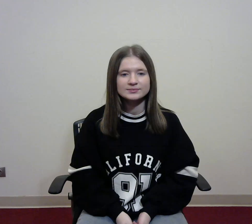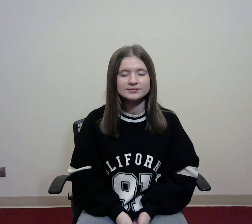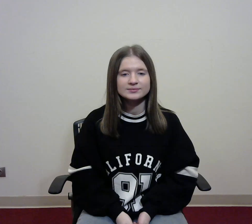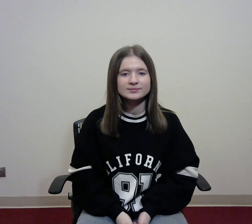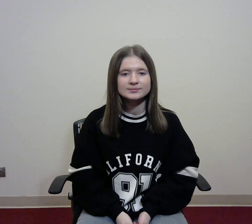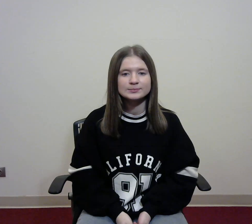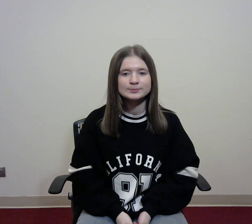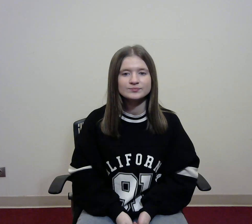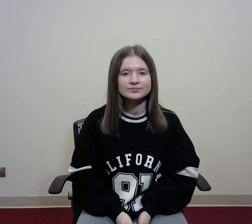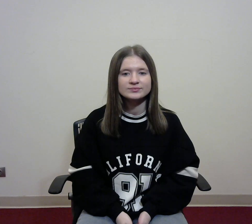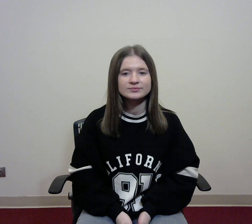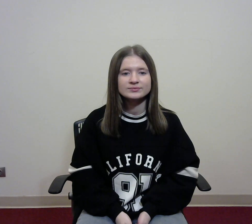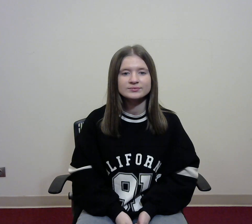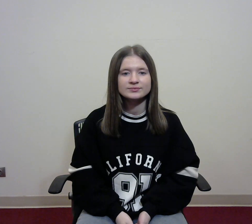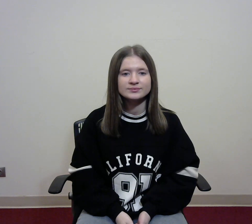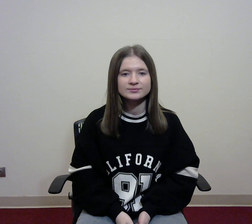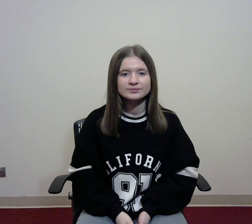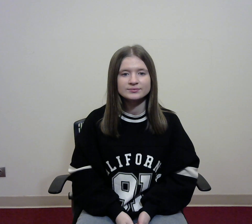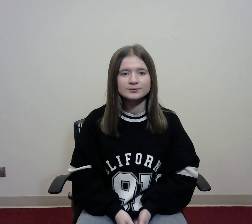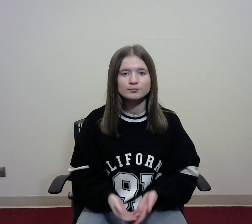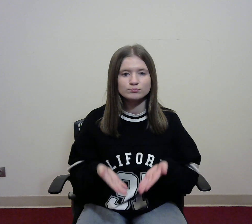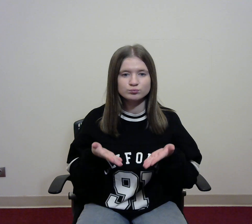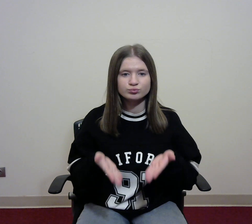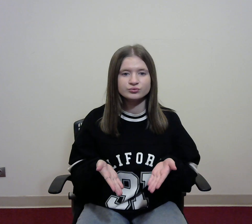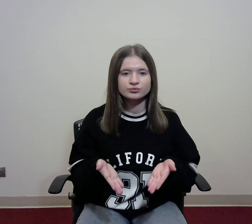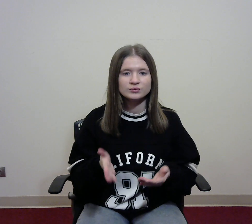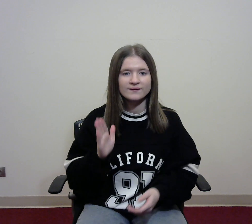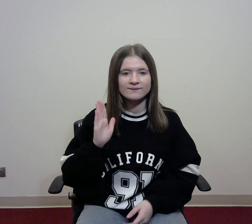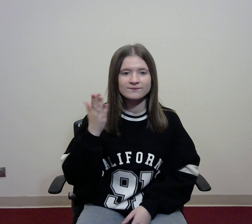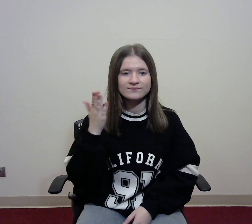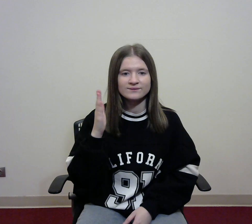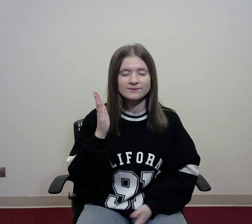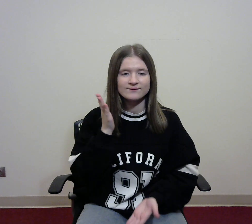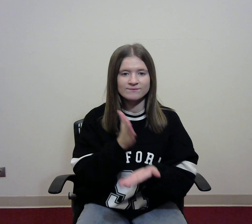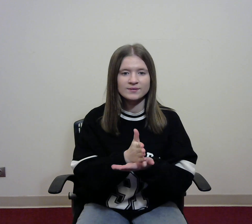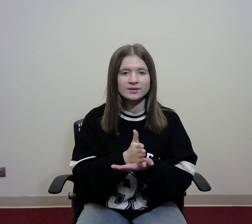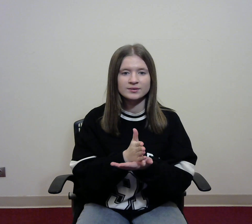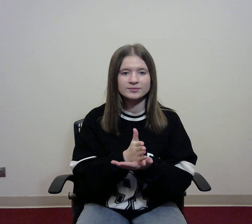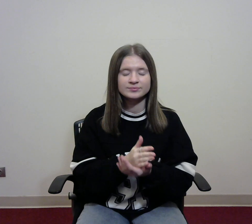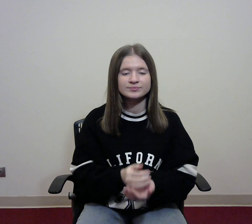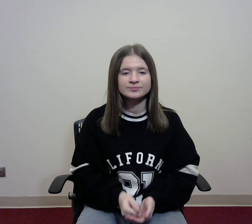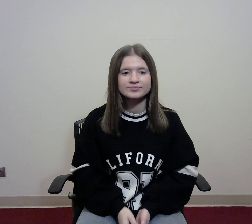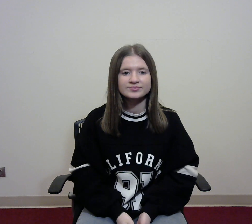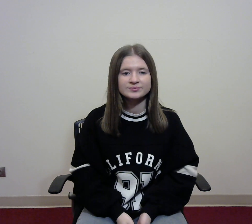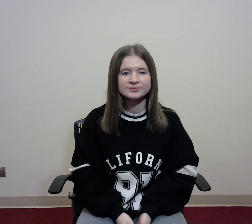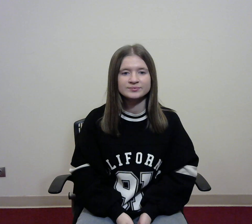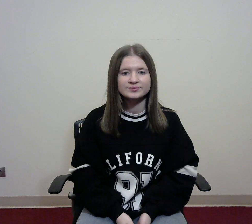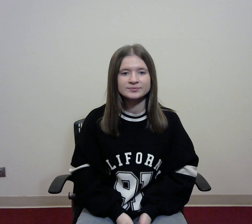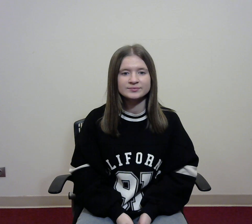Burda güzgü varmı?